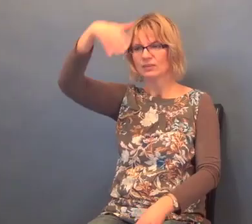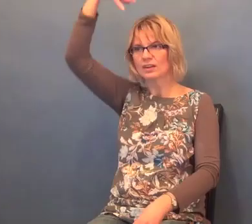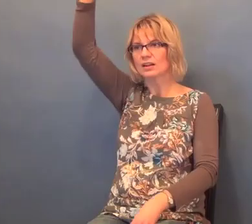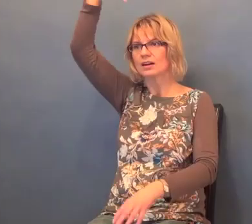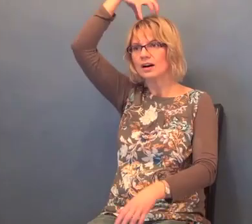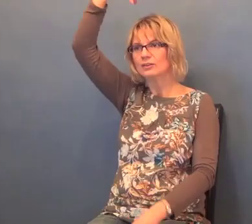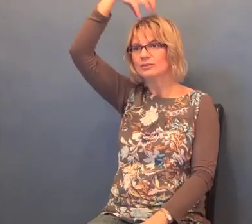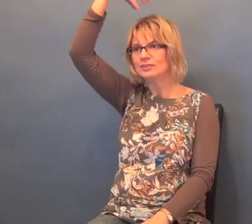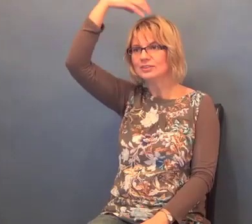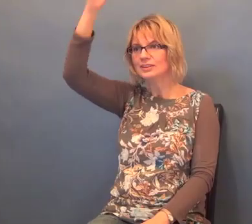Kask.